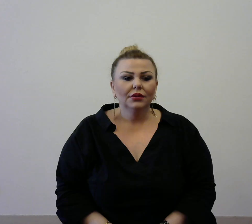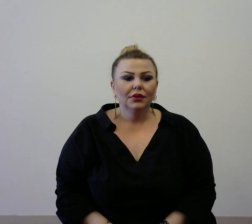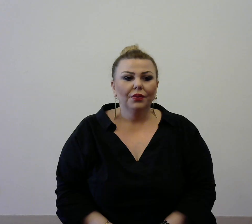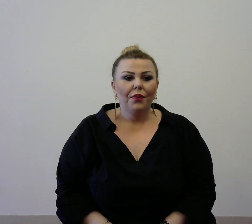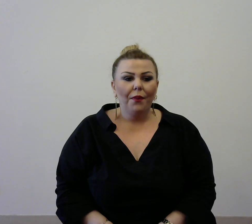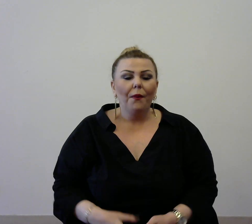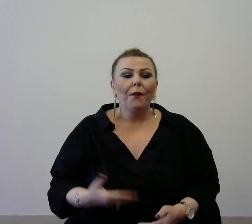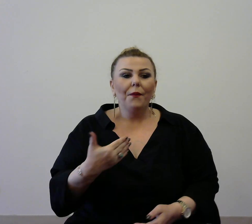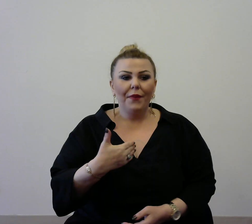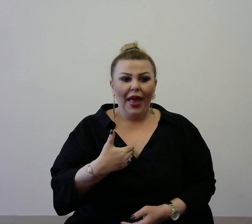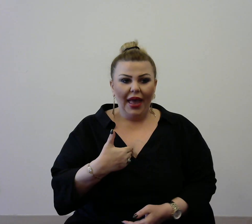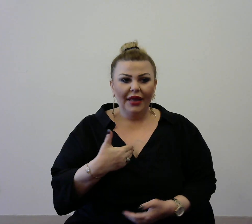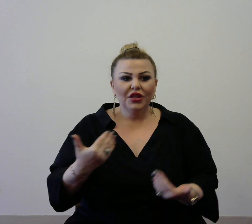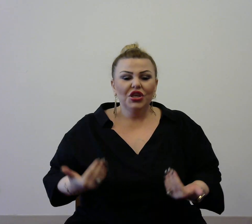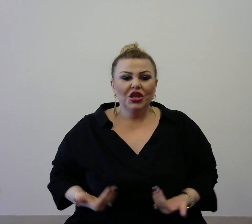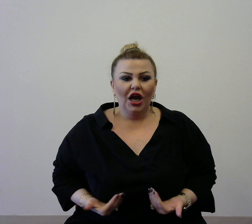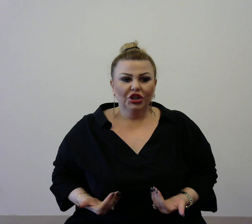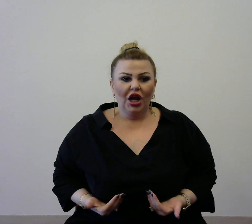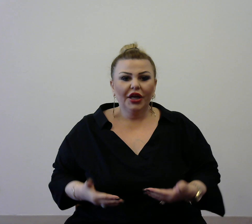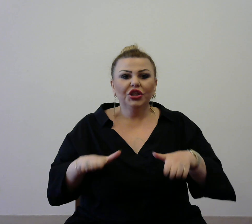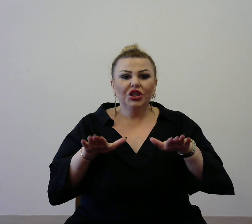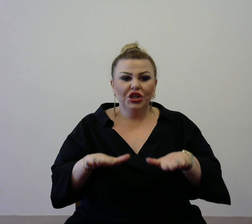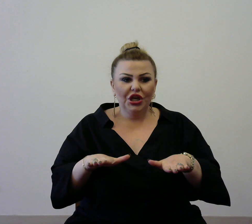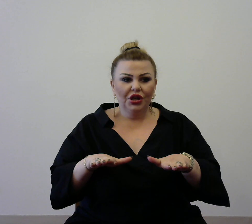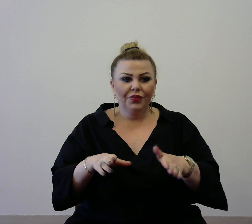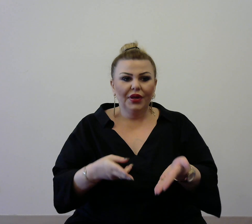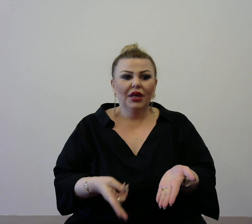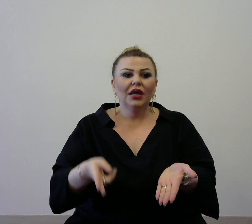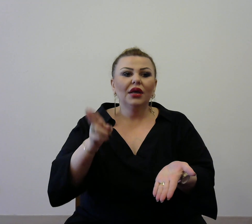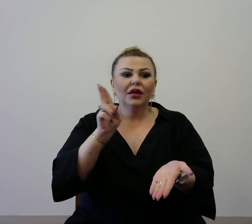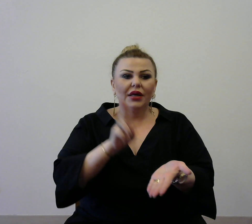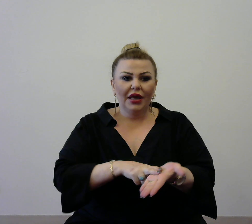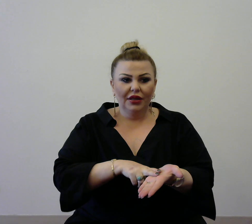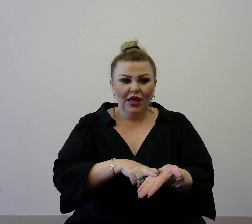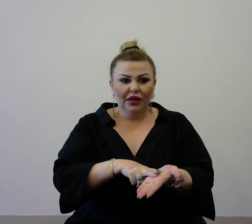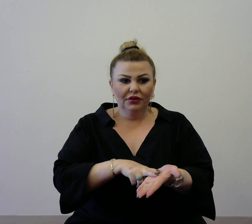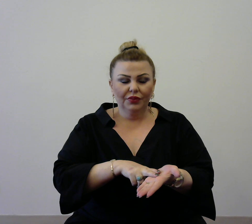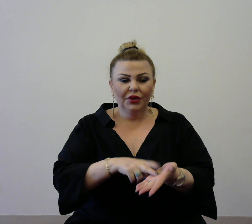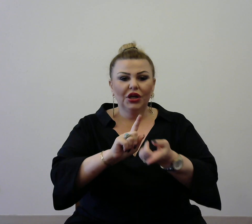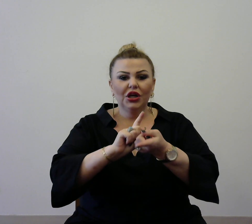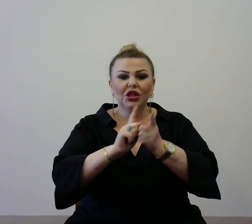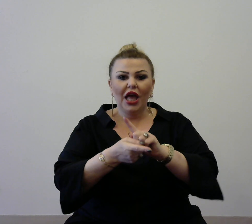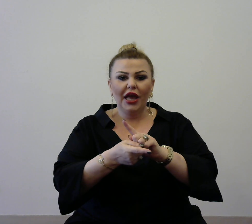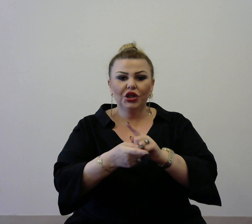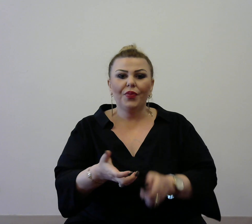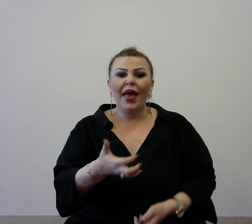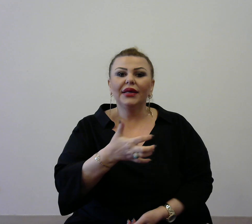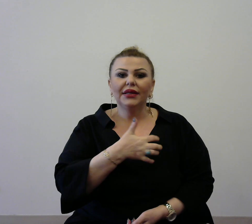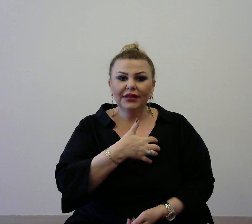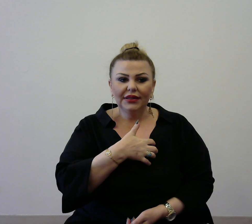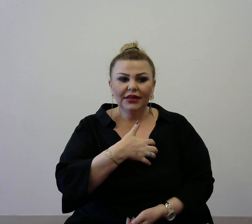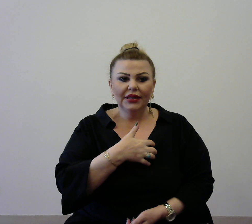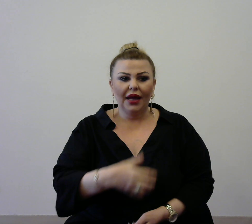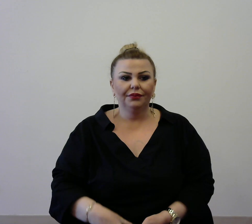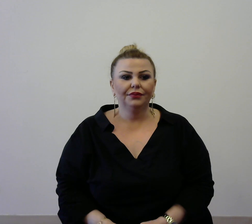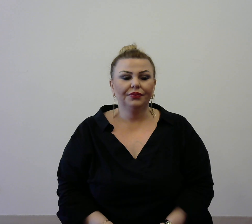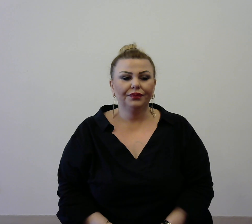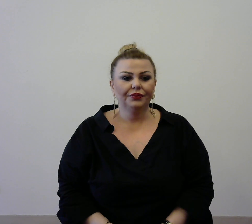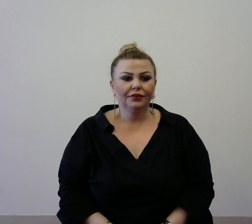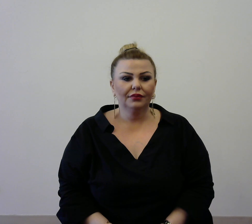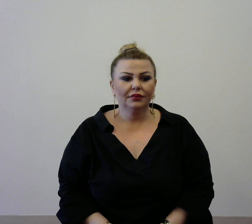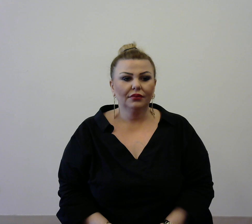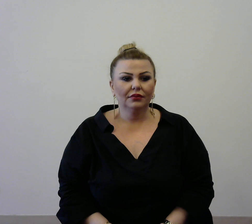Mən yaşayış yeri qeydiyyatımı dəyişmək istəyirəm